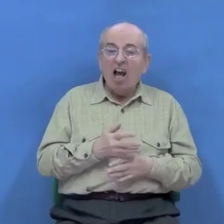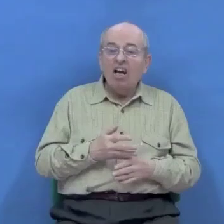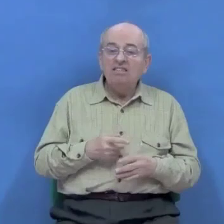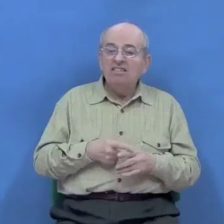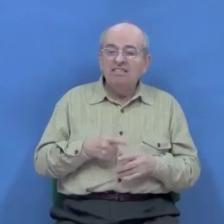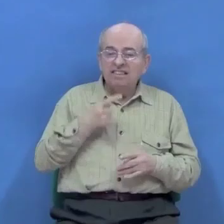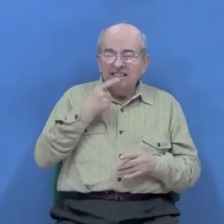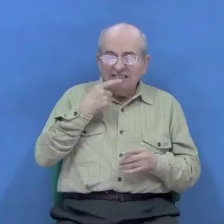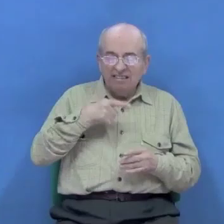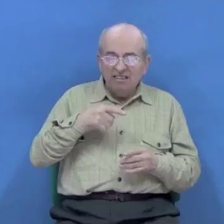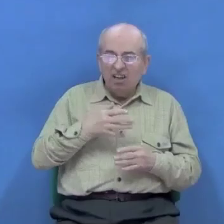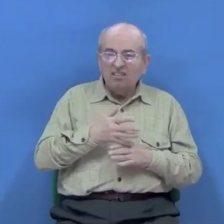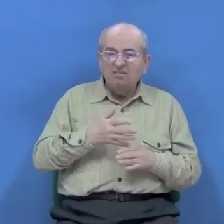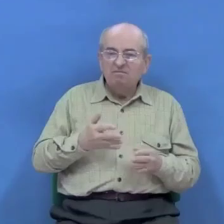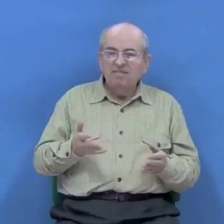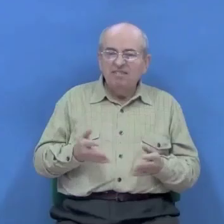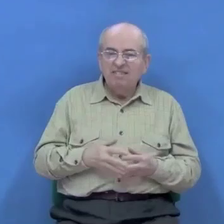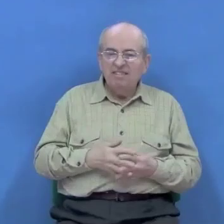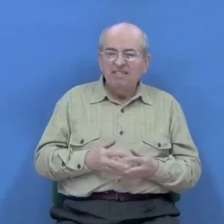Ostre zęby.